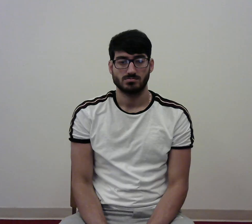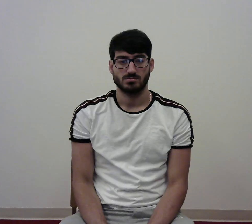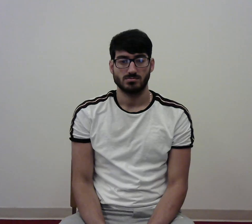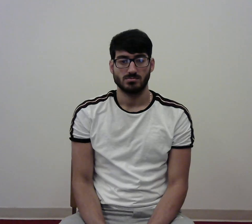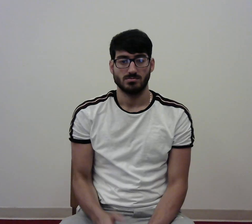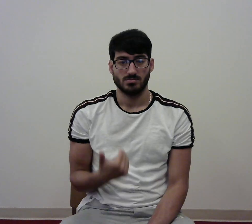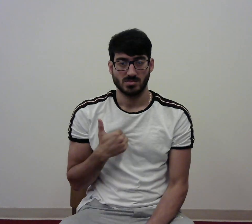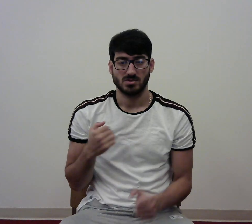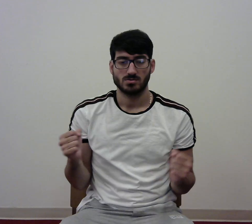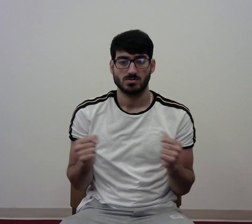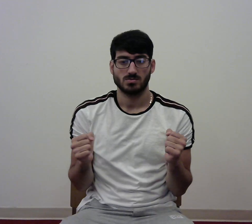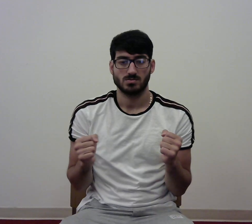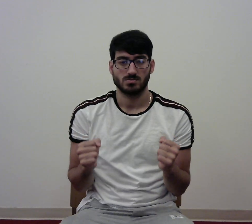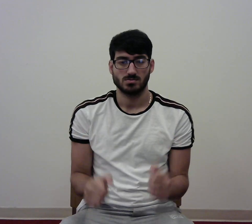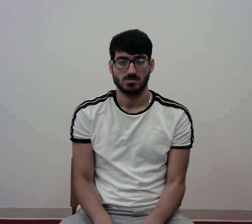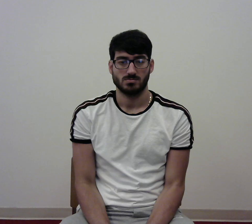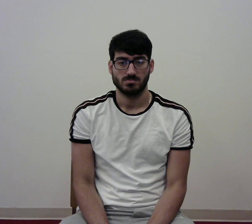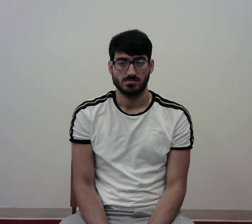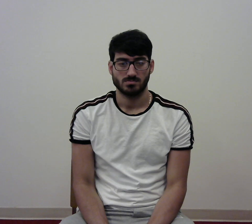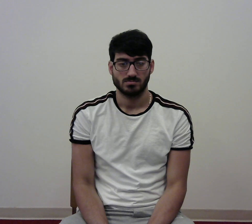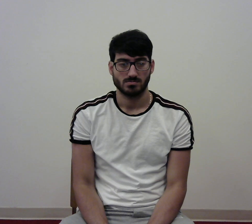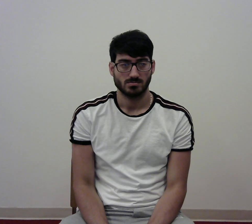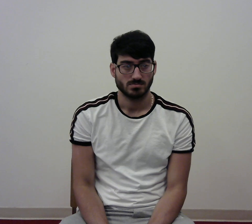Mənə soyuqdur